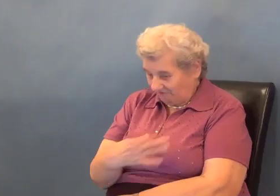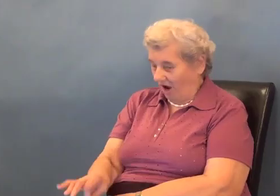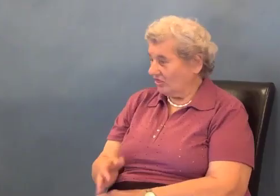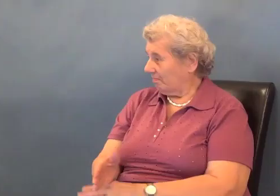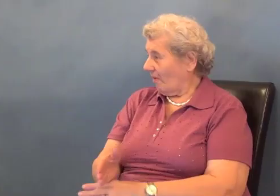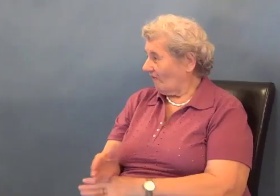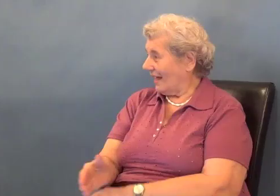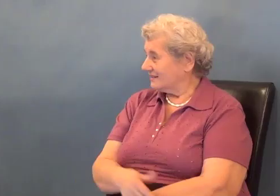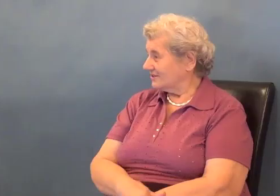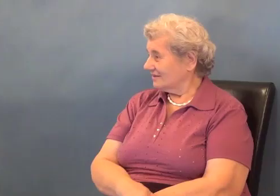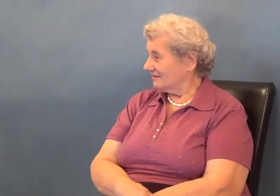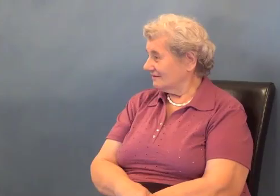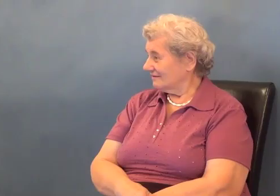Wolno piłować.